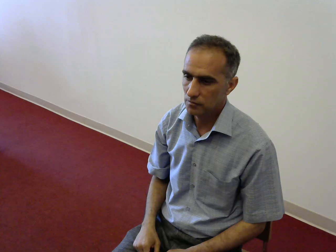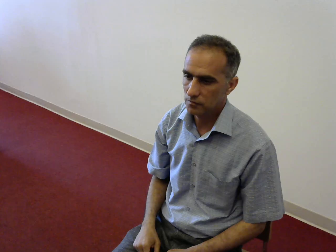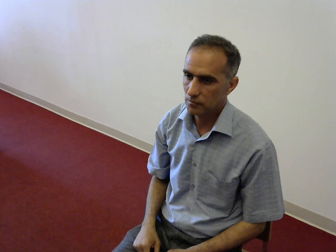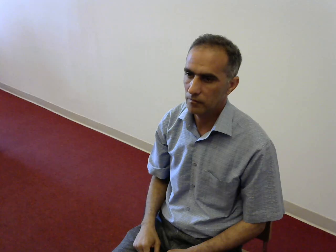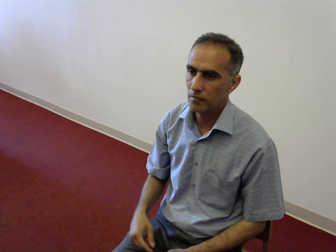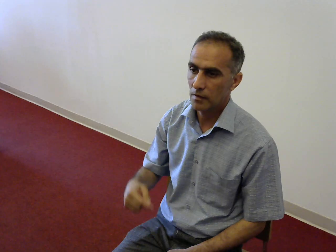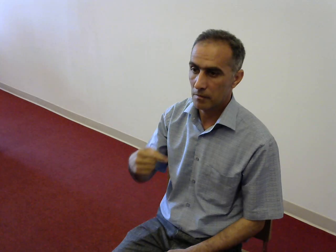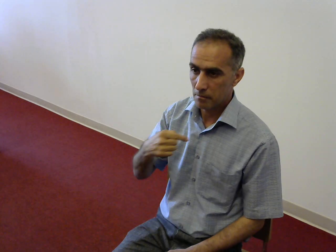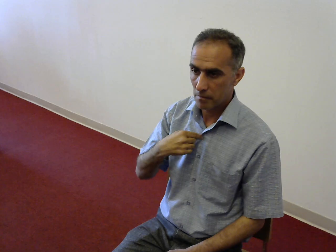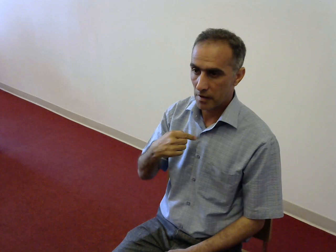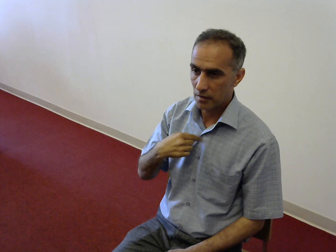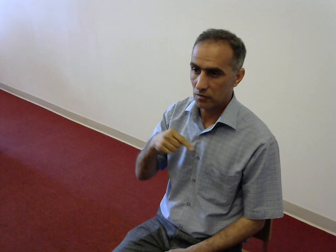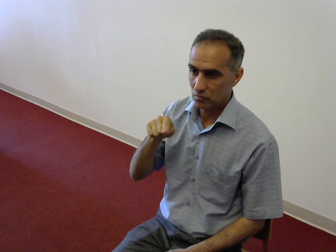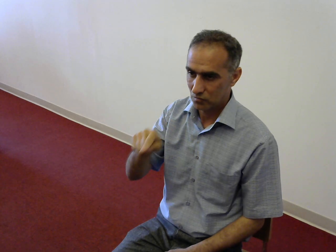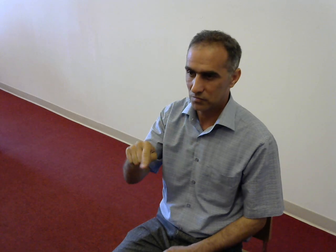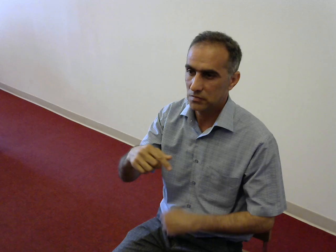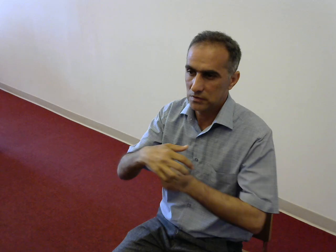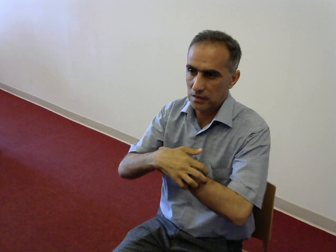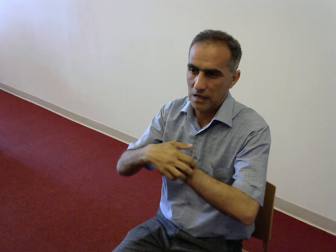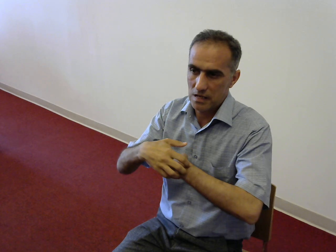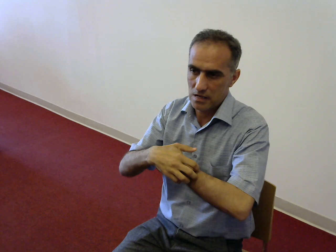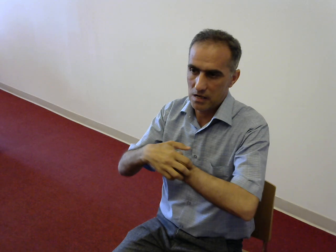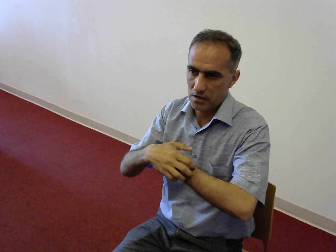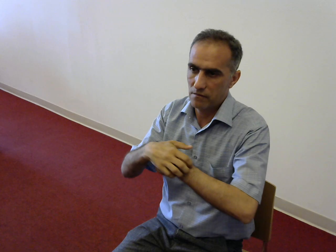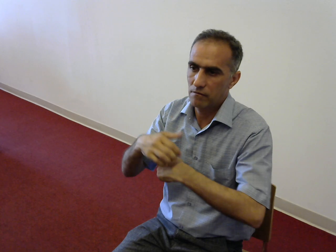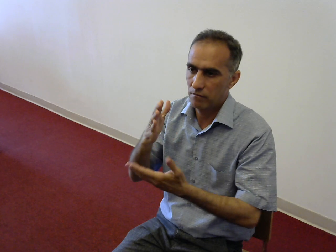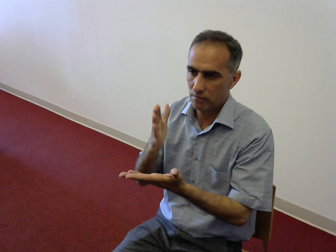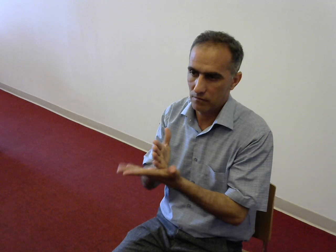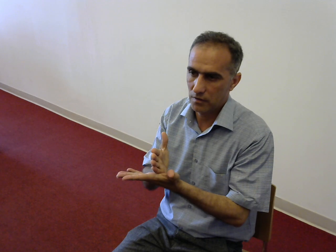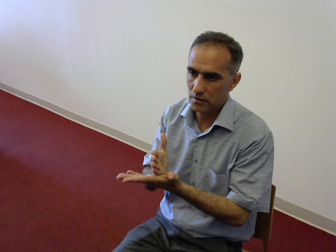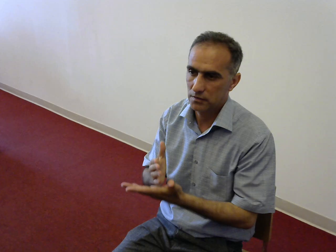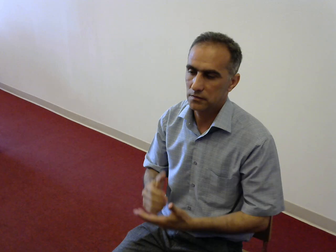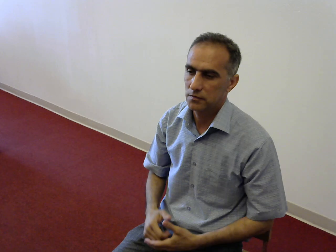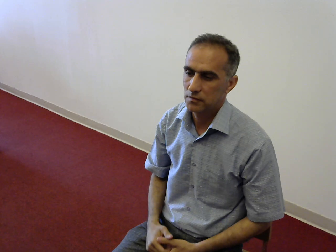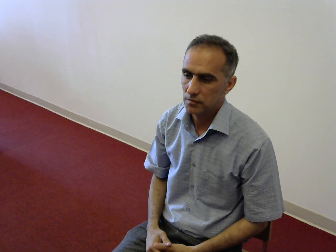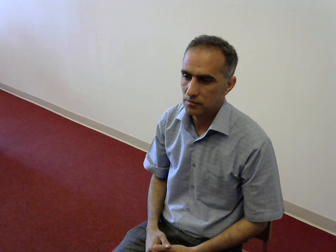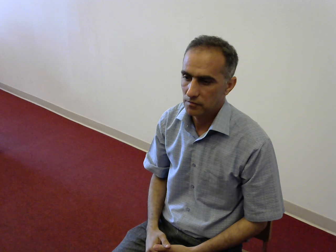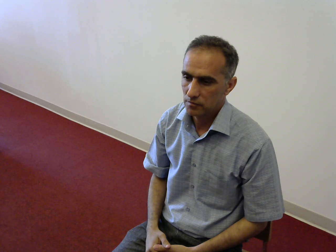Mənim buna alergiyam var